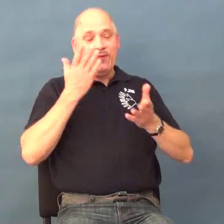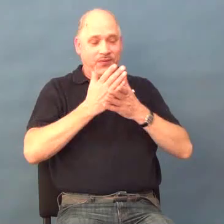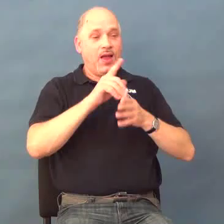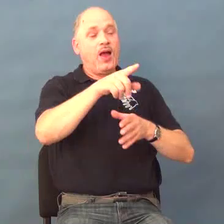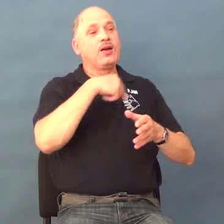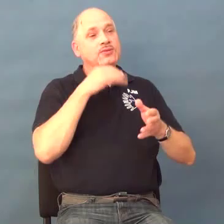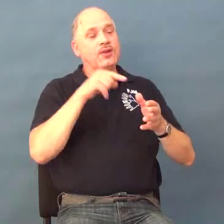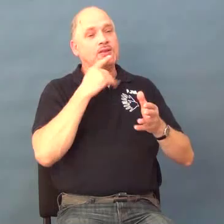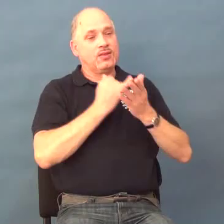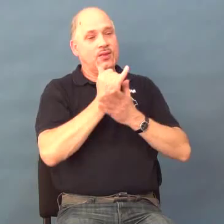Ja muszę iść na kurs kiedy mam wolne.